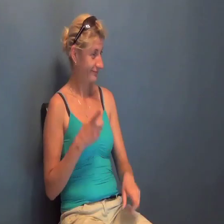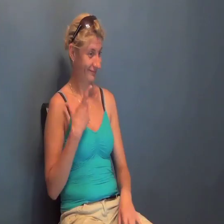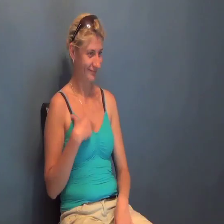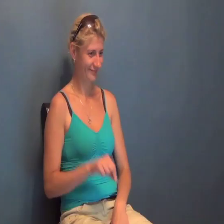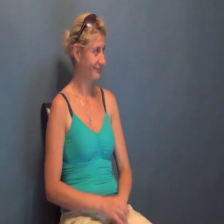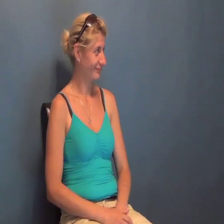Aha.